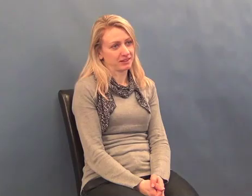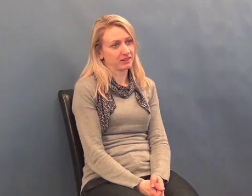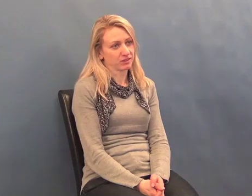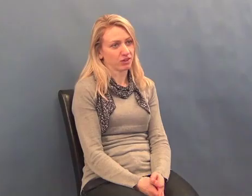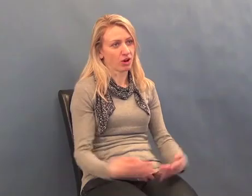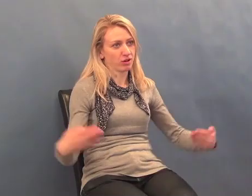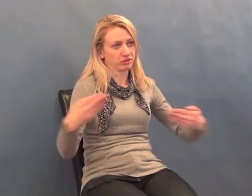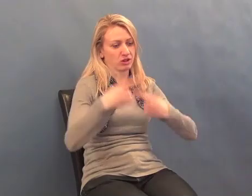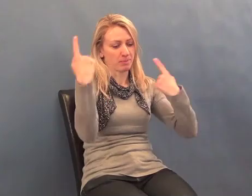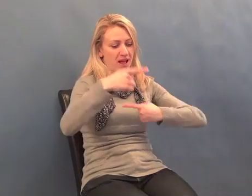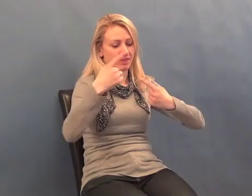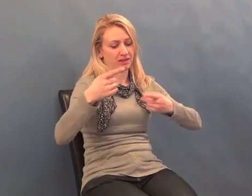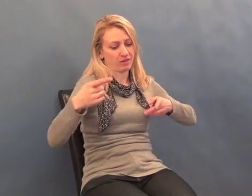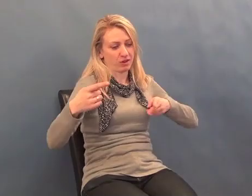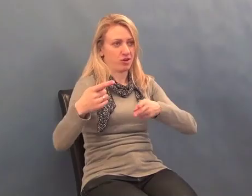Pociągi nadjeżdżają z obu stron, jest szlaban i nie wolno tędy przejechać.